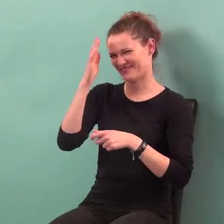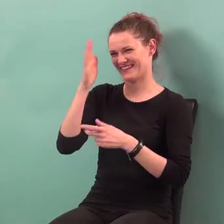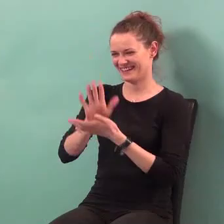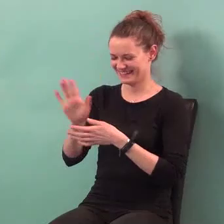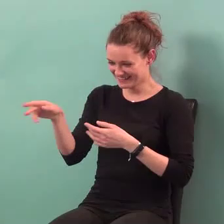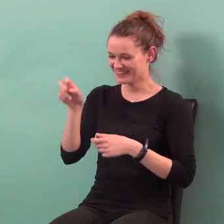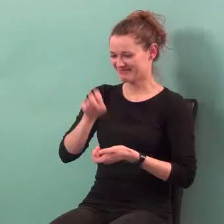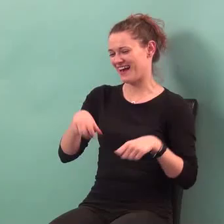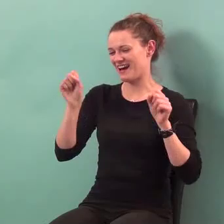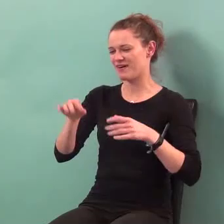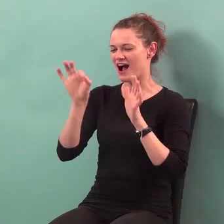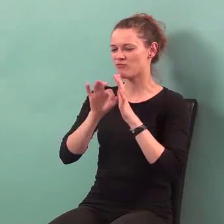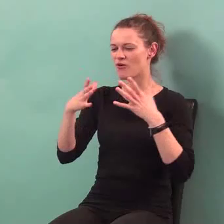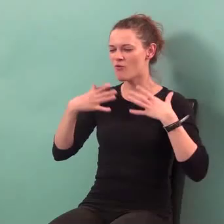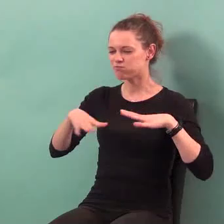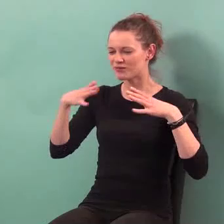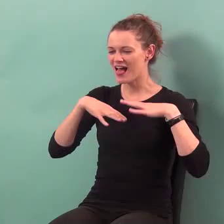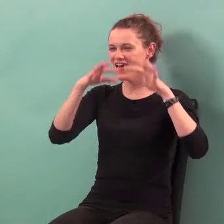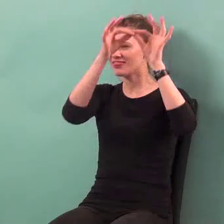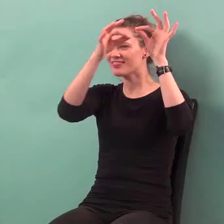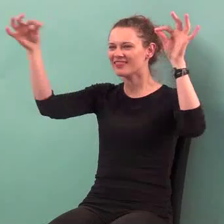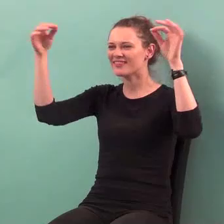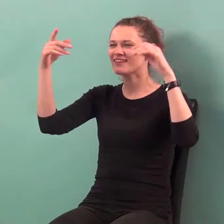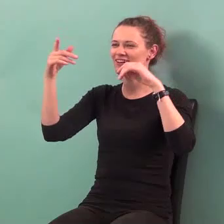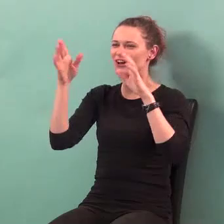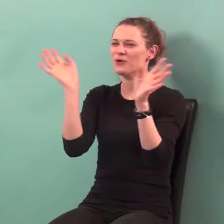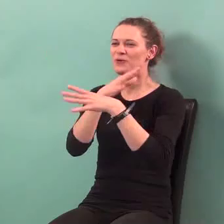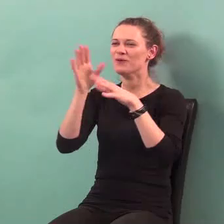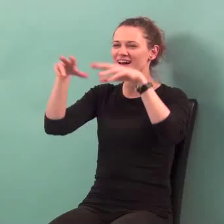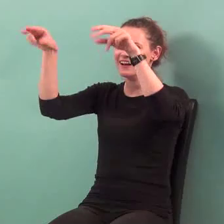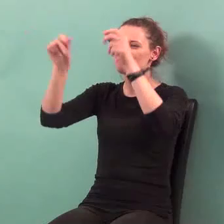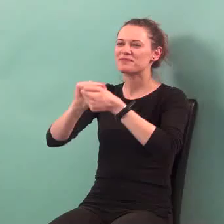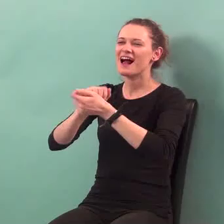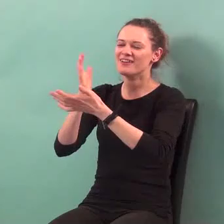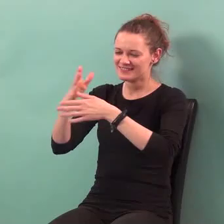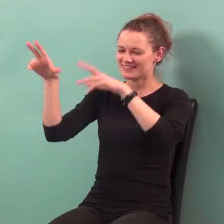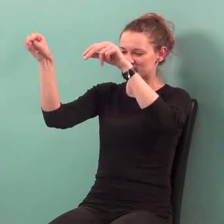Skacze i akurat wiszą ubrania na sznurku, wiesz, takie po praniu, do suszenia.